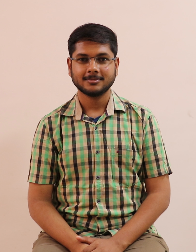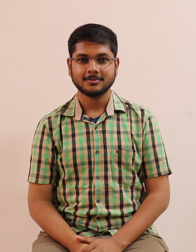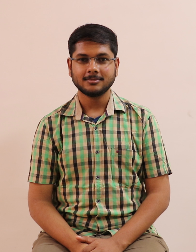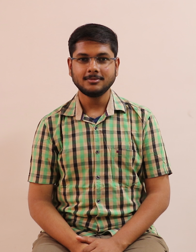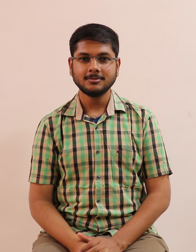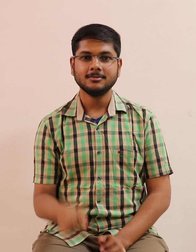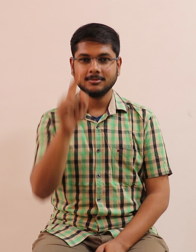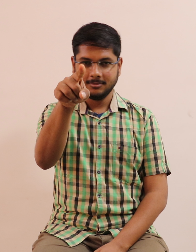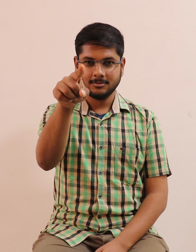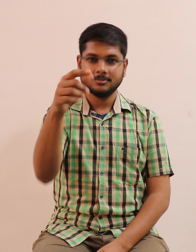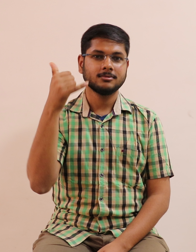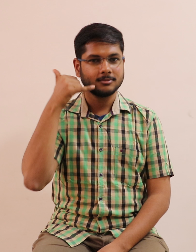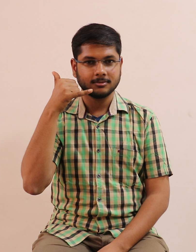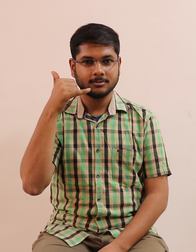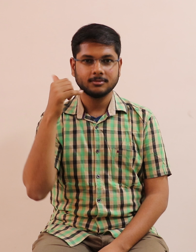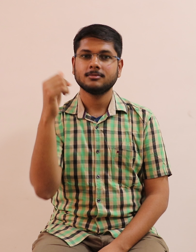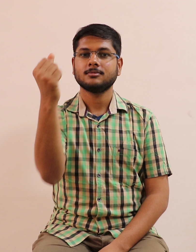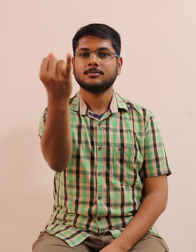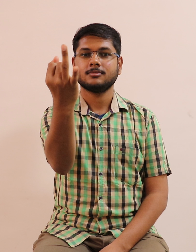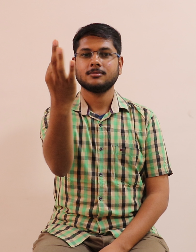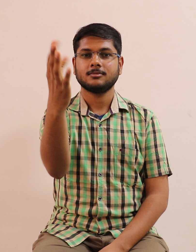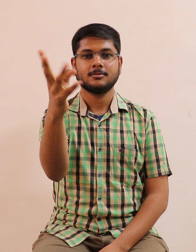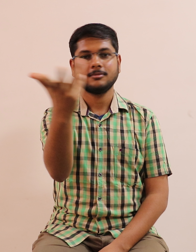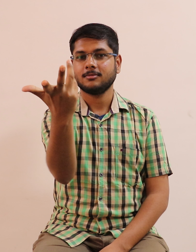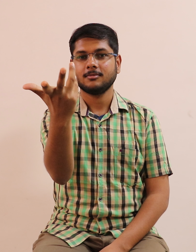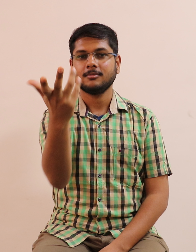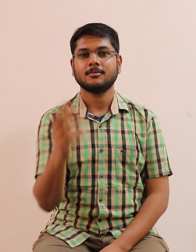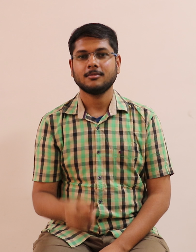what is your phone number